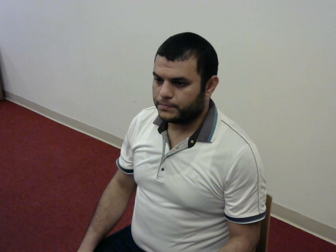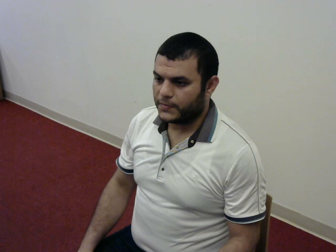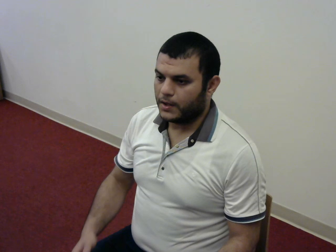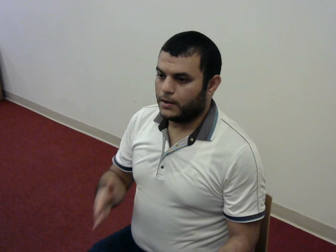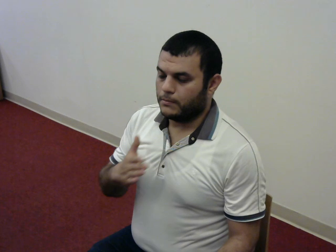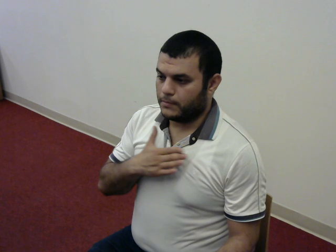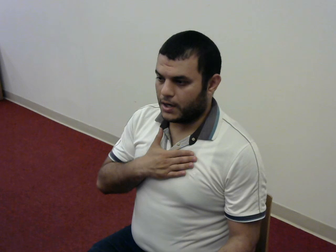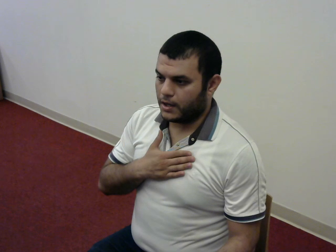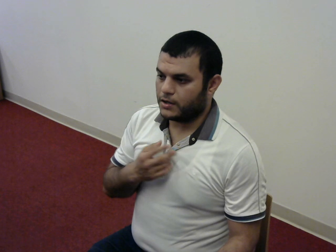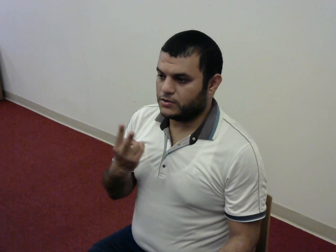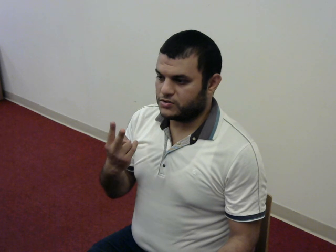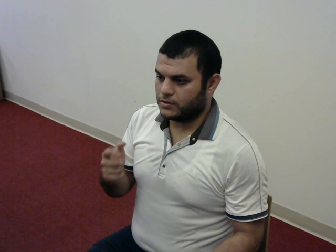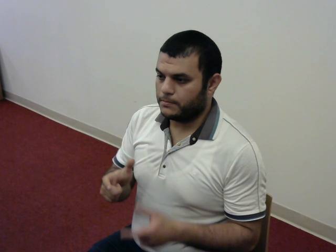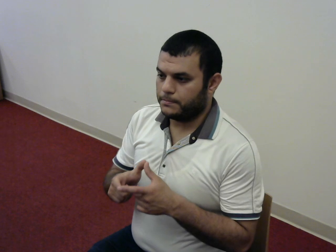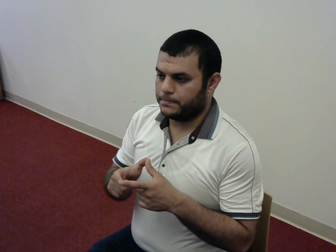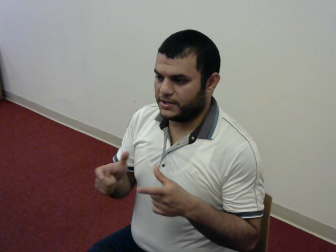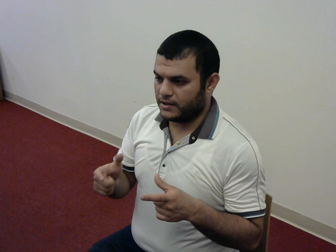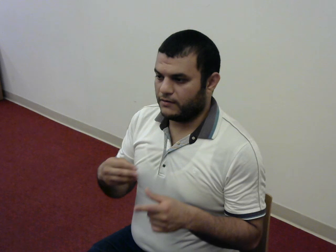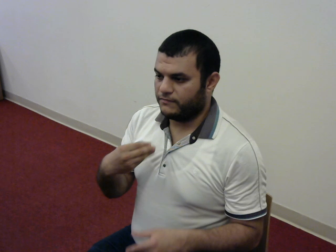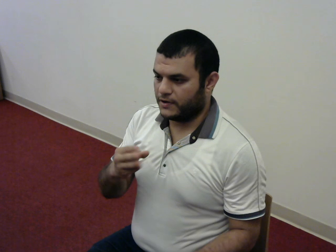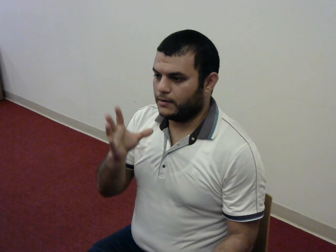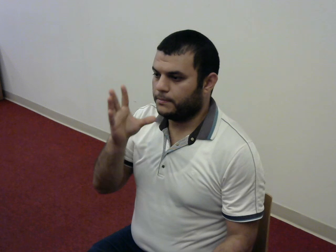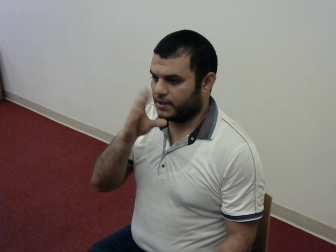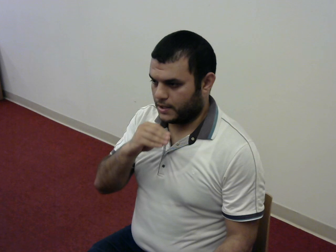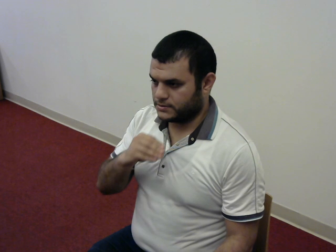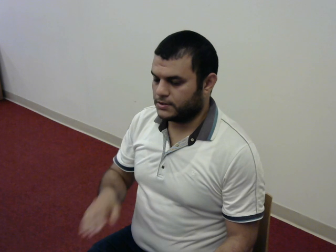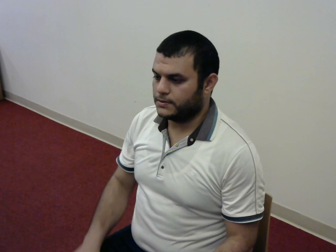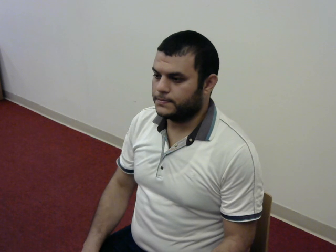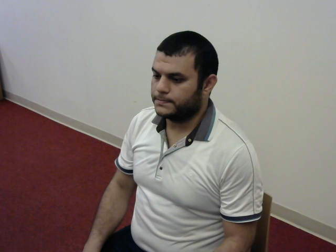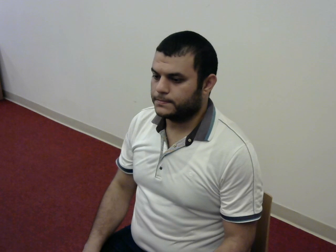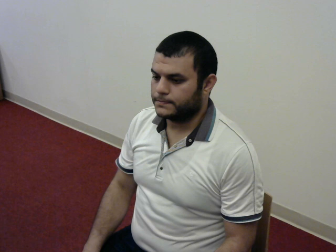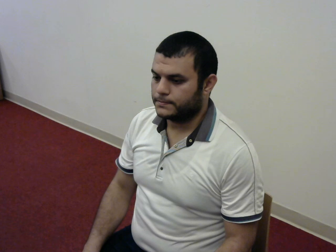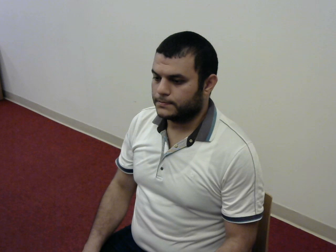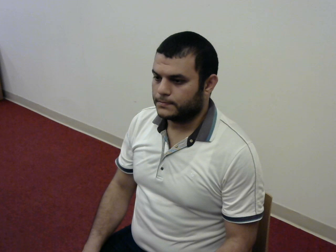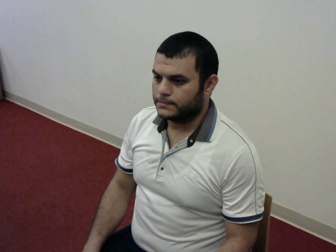Mənə 2 bilet verə bilərsinizmi?